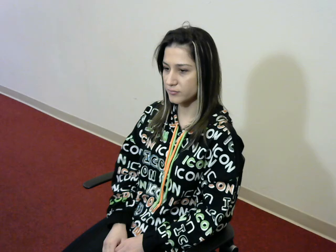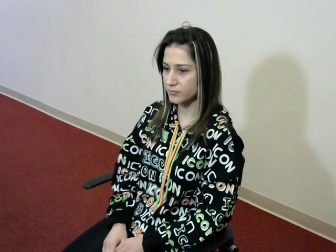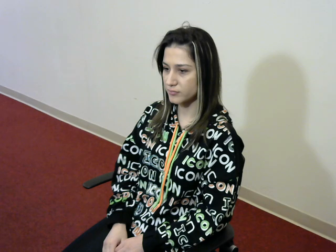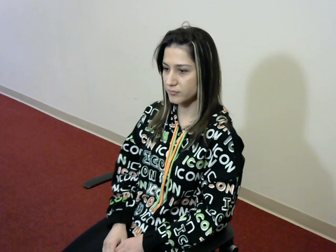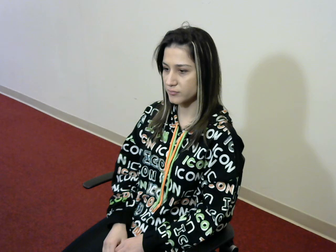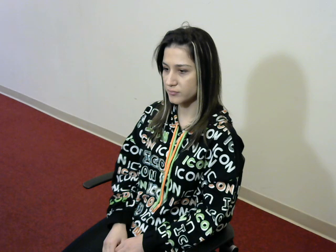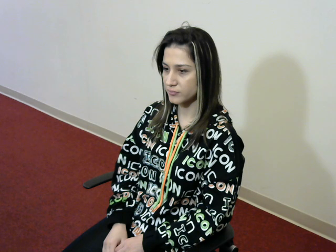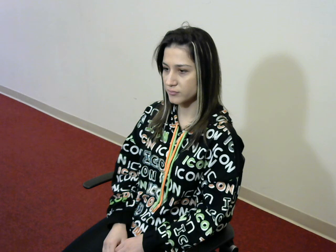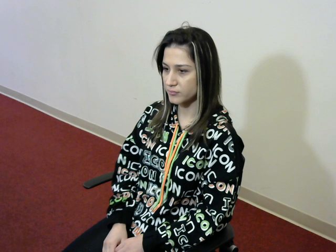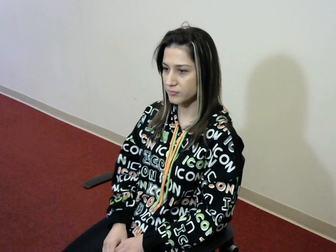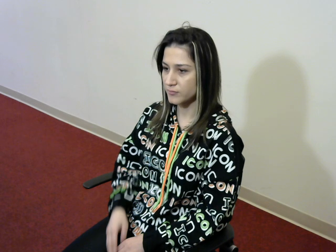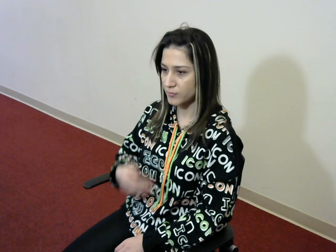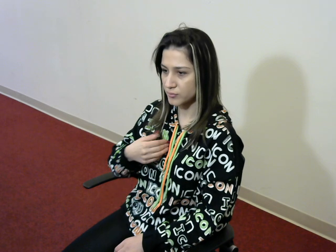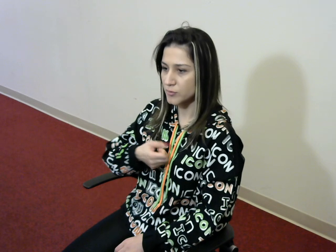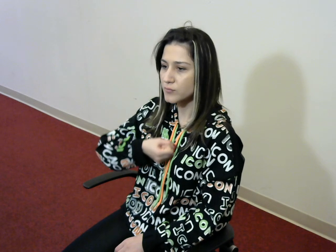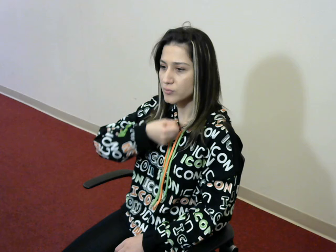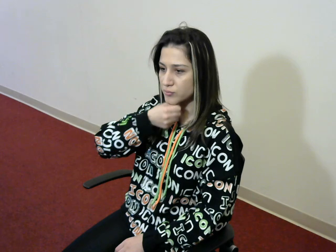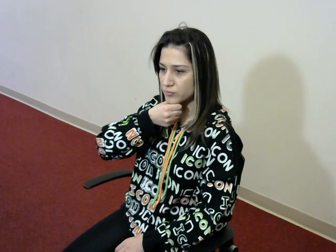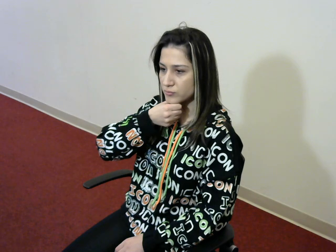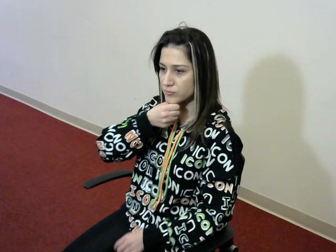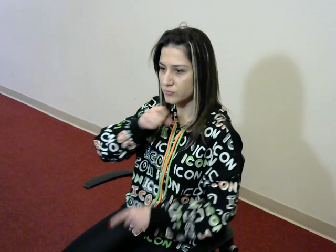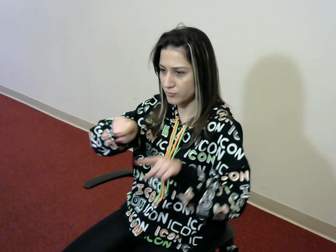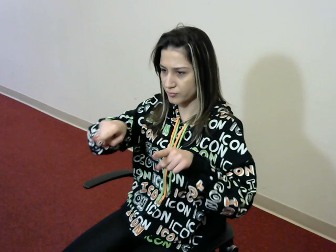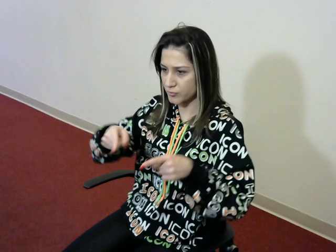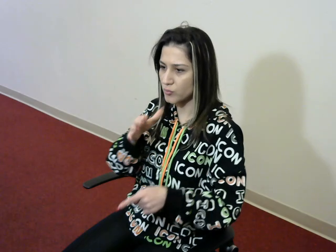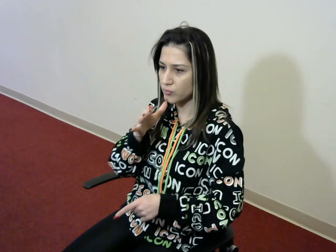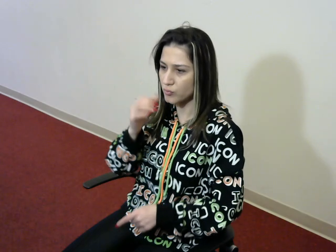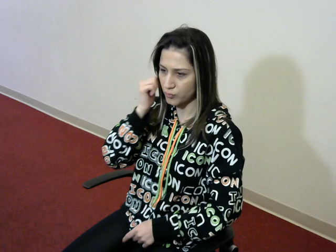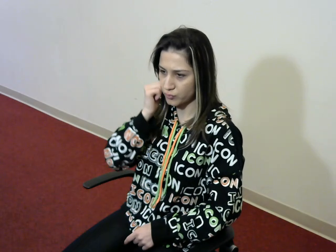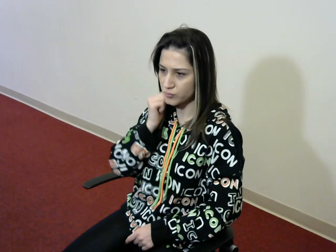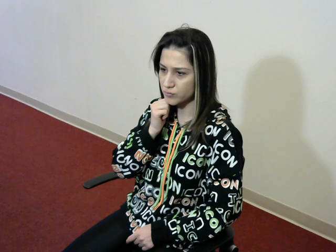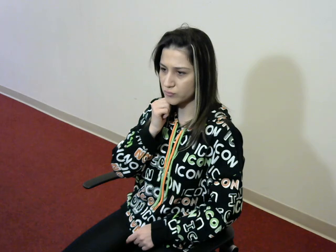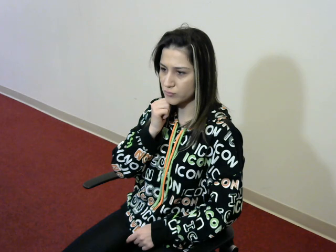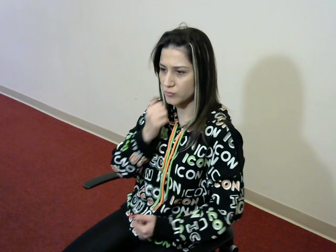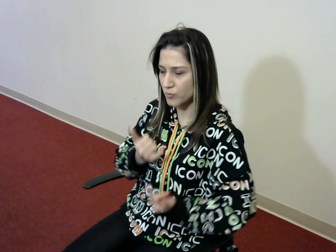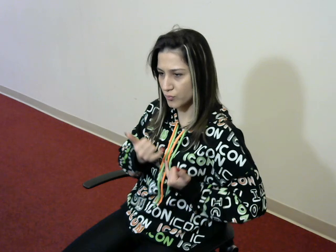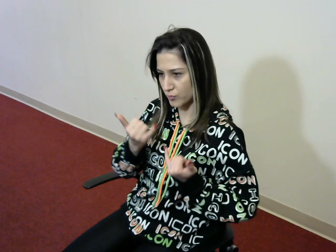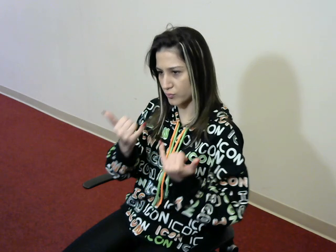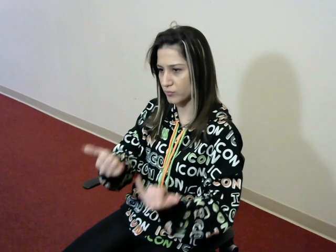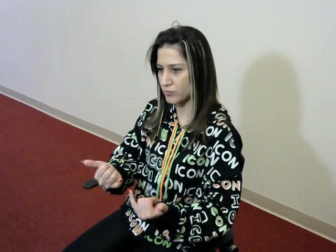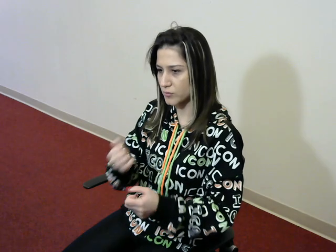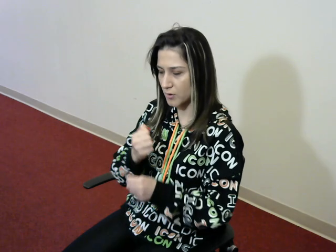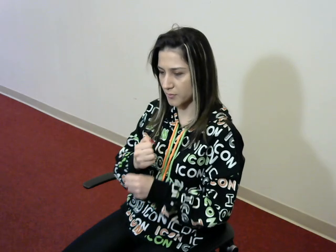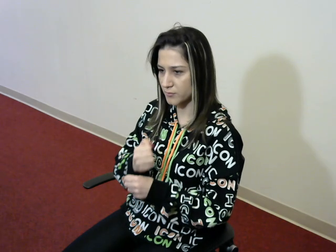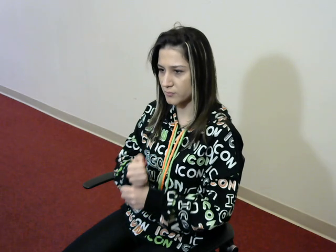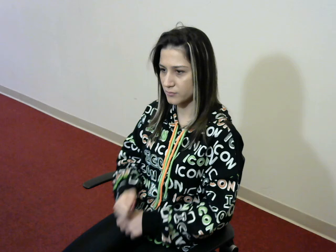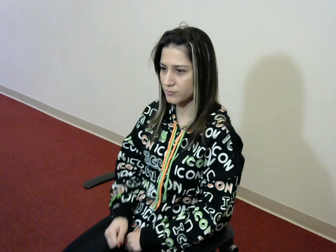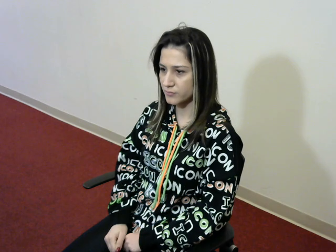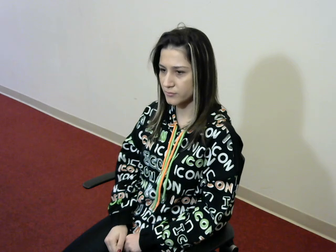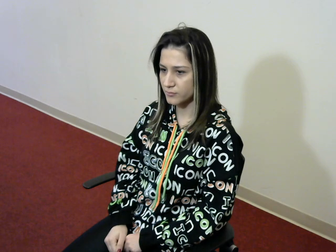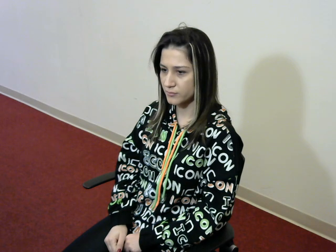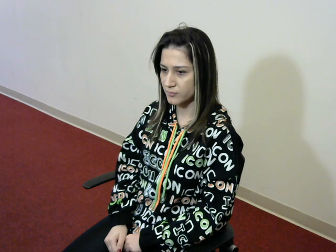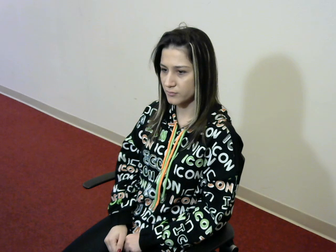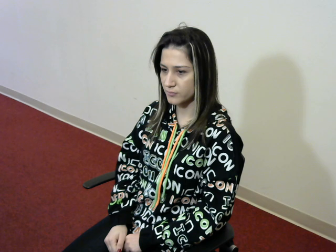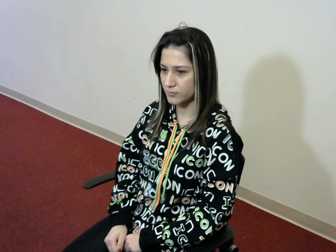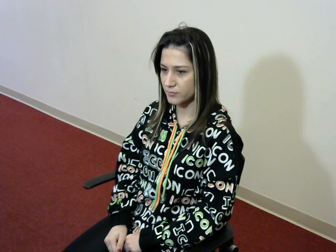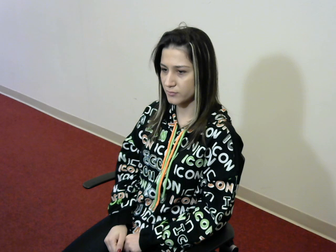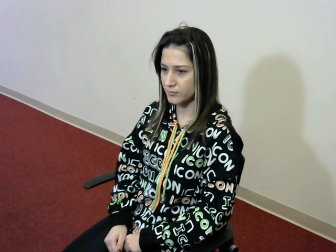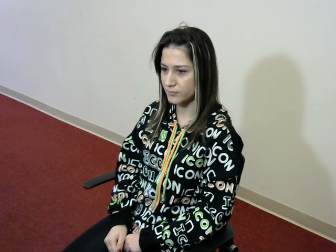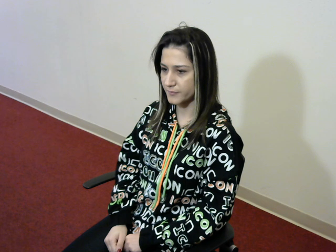Mən böyüklərə (yaşlılara) hörmət edirəm